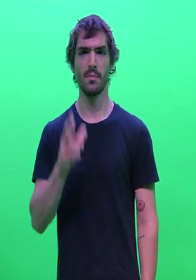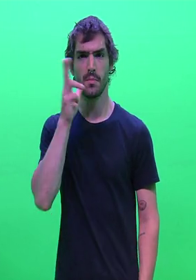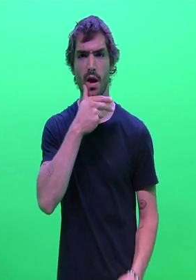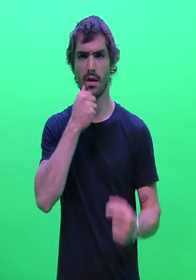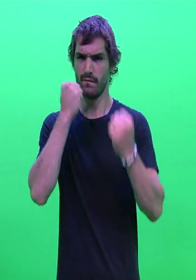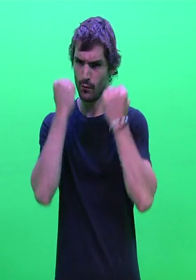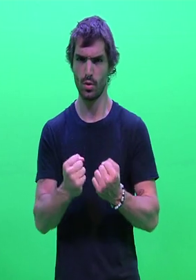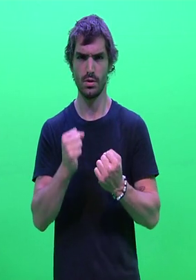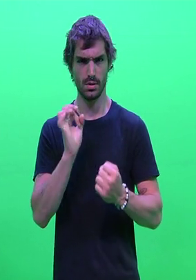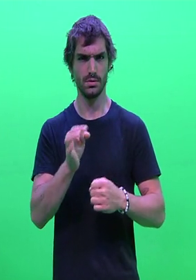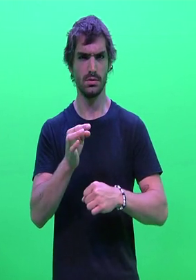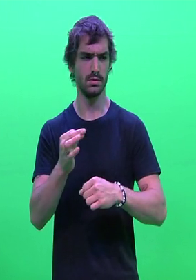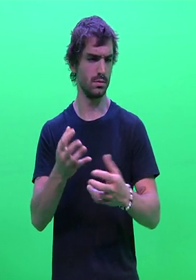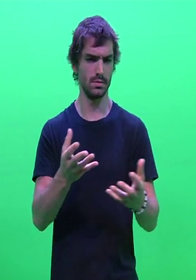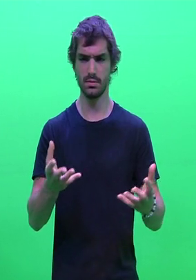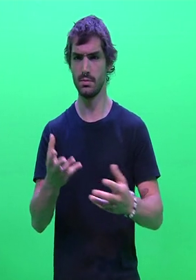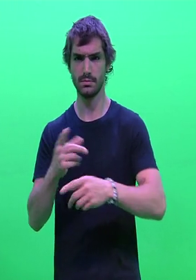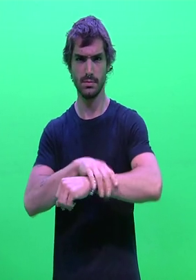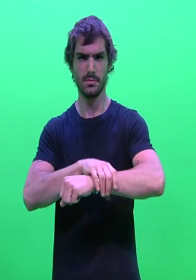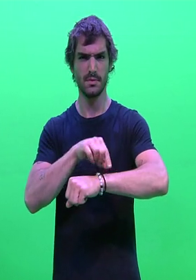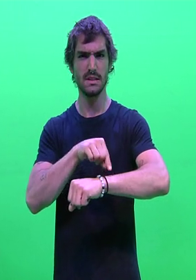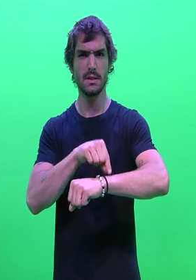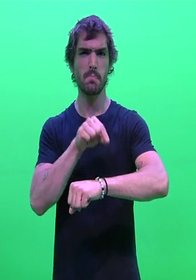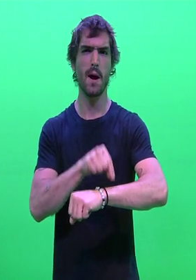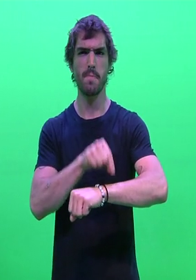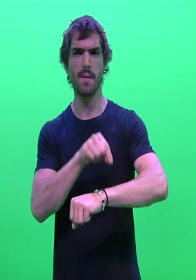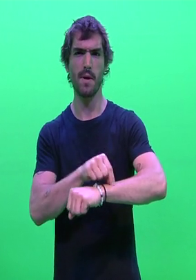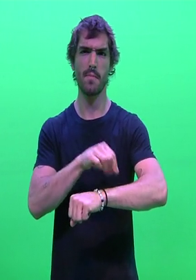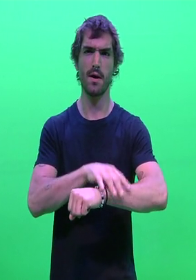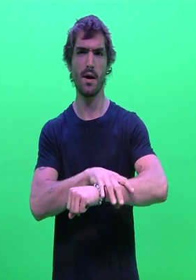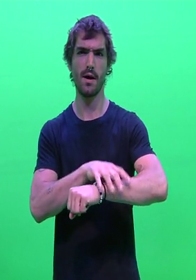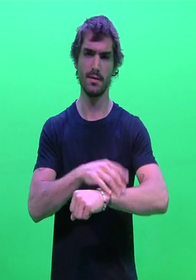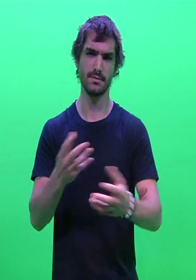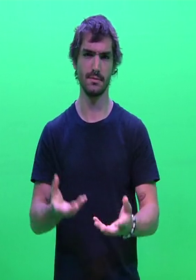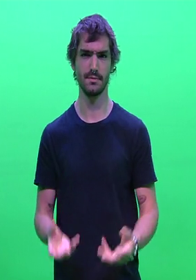Em fa molt de mal, sí, al canell, sento punxades, sí.